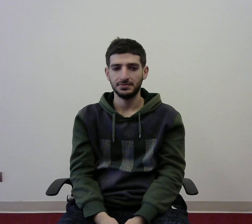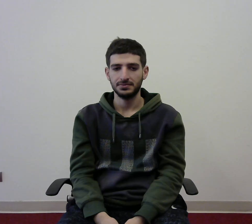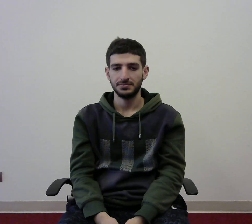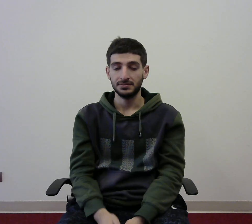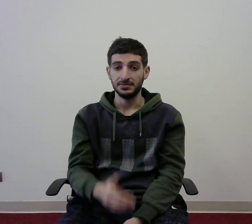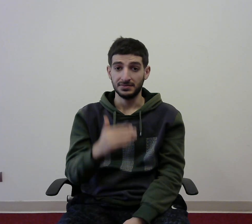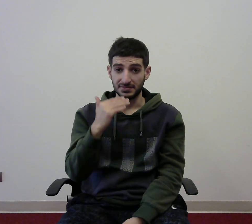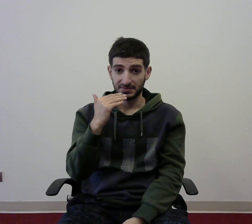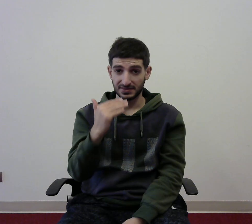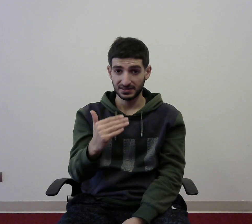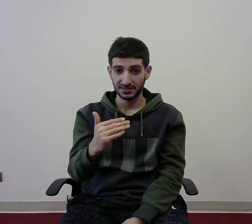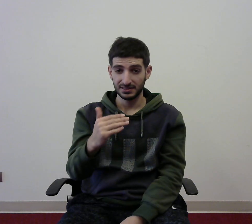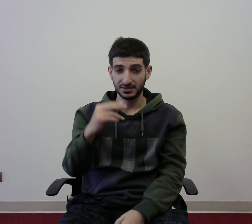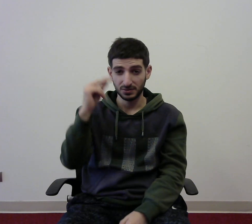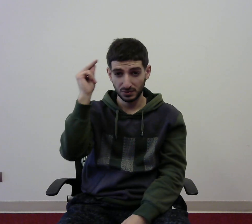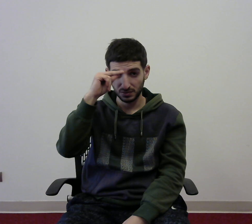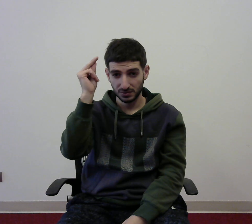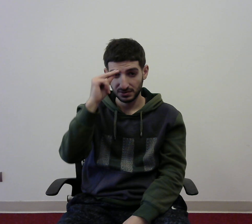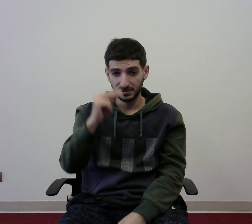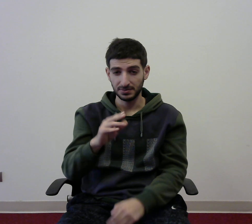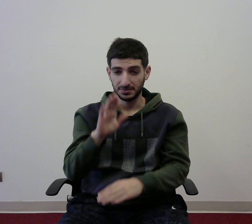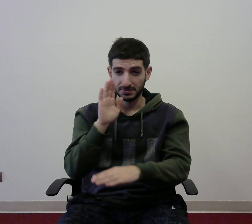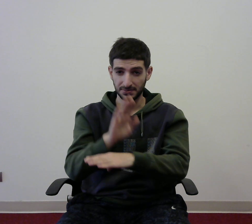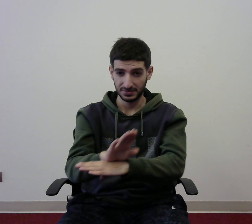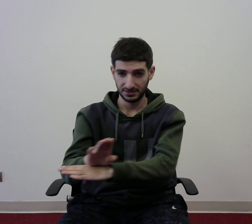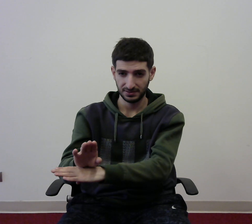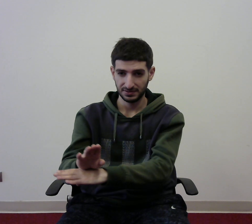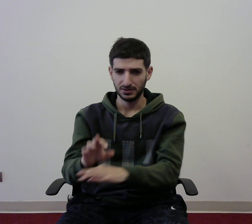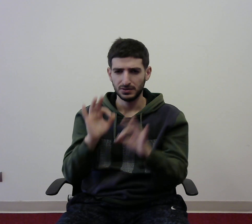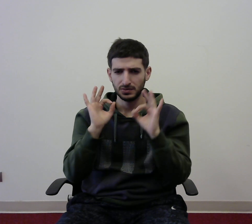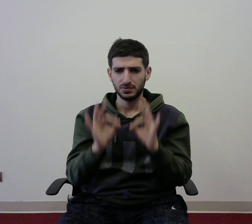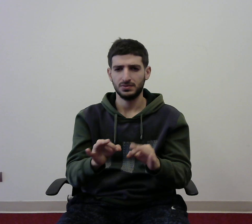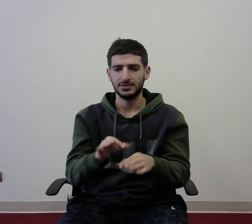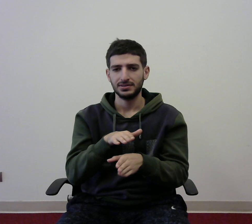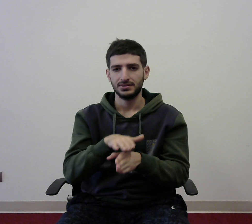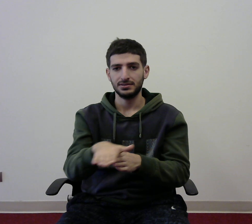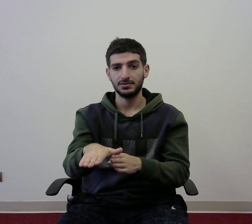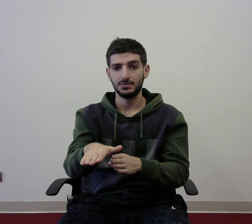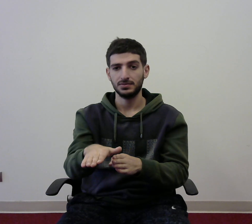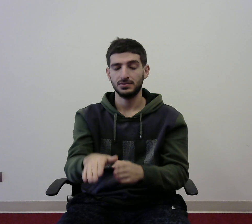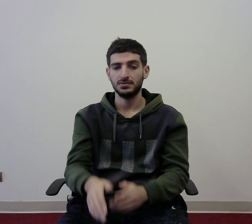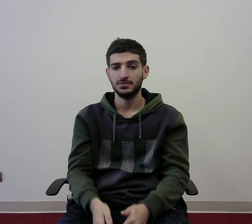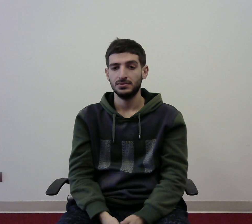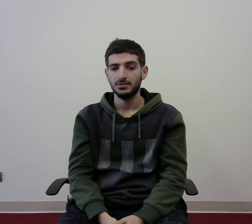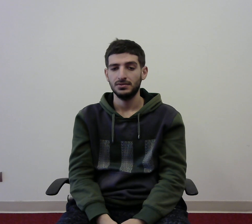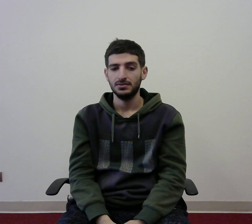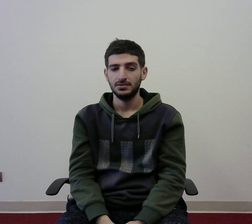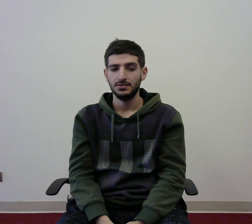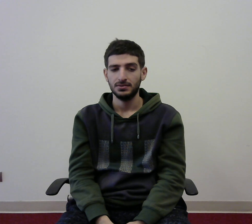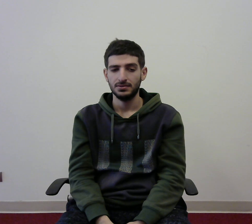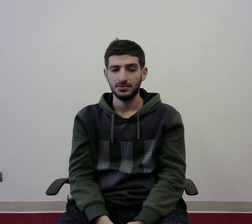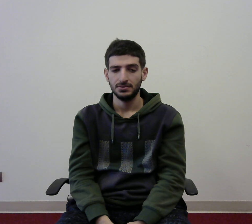Sənin şagirdin tapşırıqları düzgün yerinə yetirib